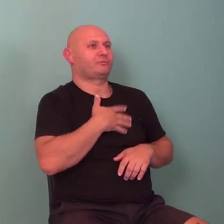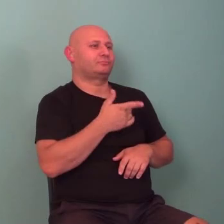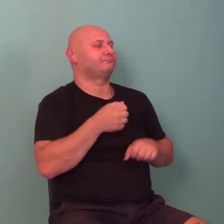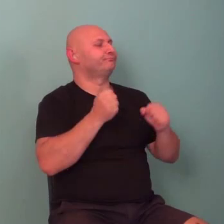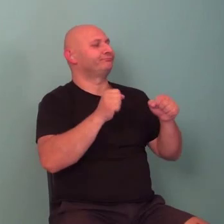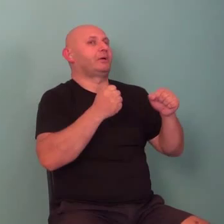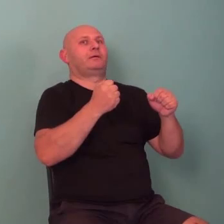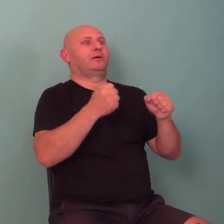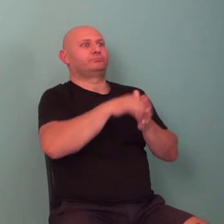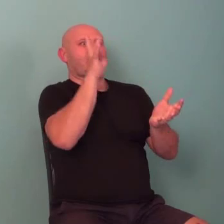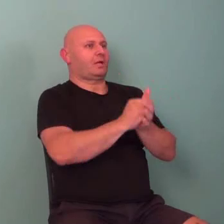Huśta się i nagle się przestraszył.